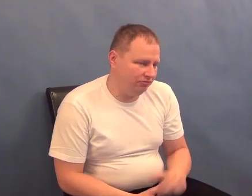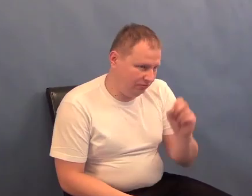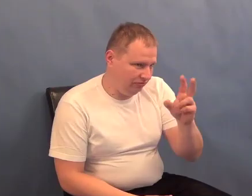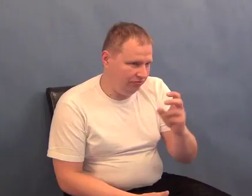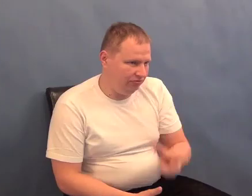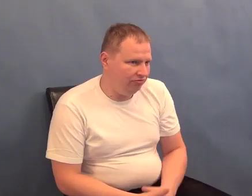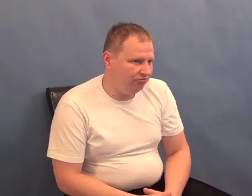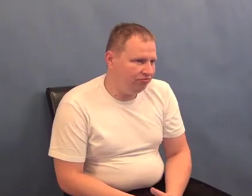Tak, tak.